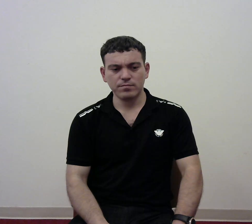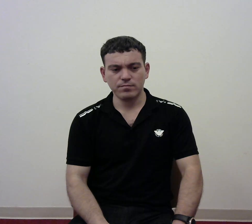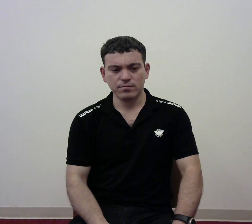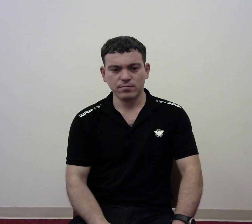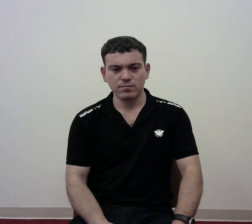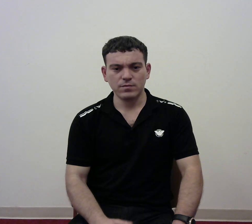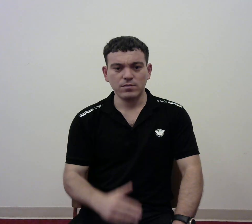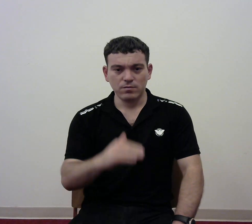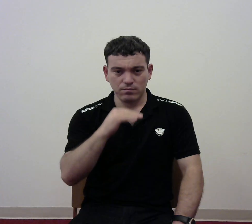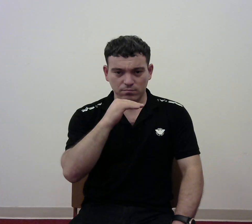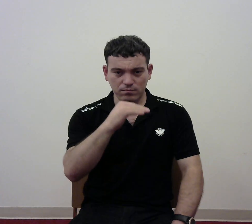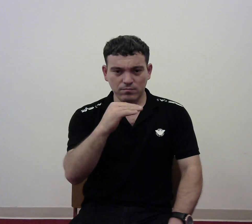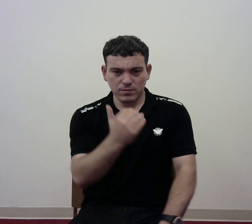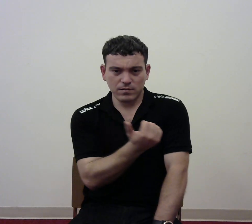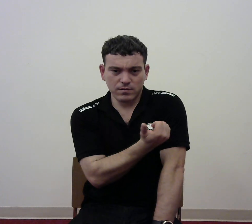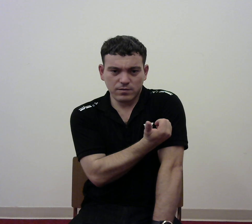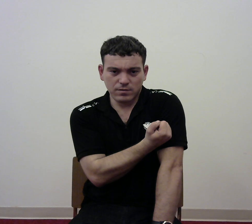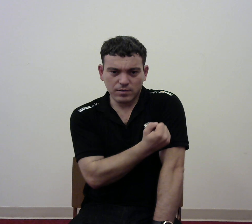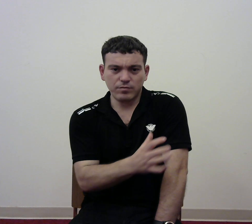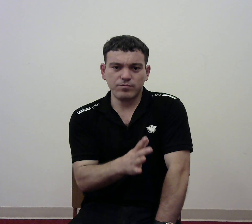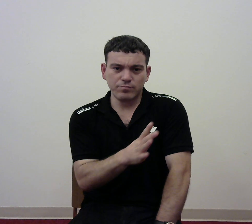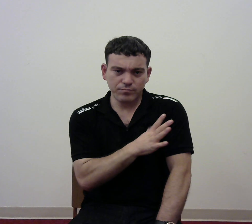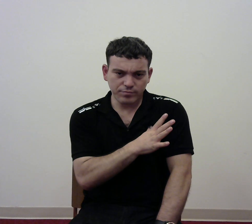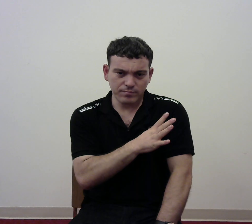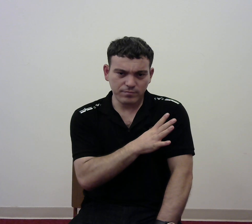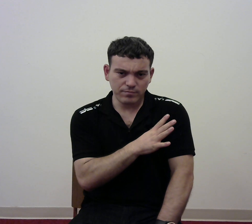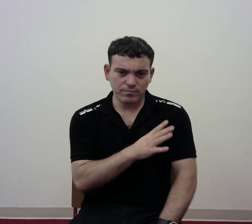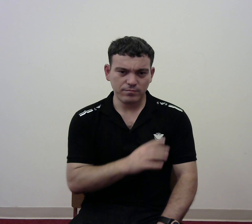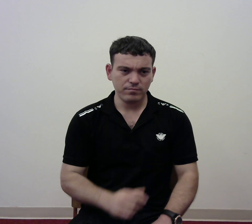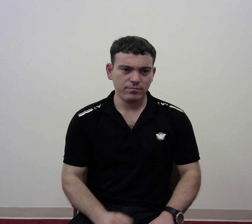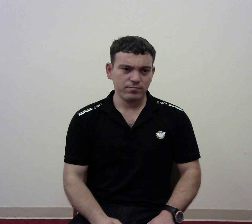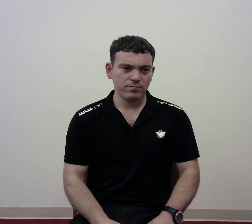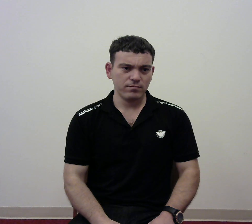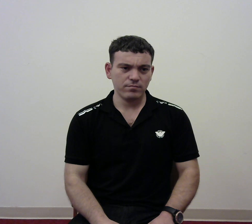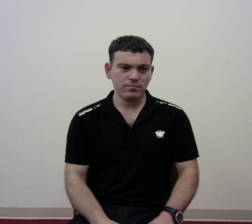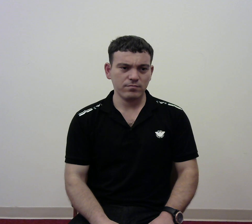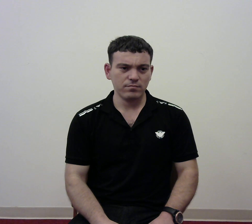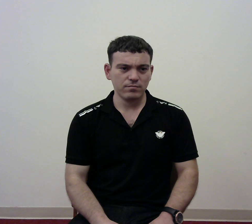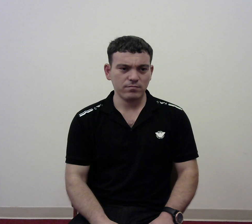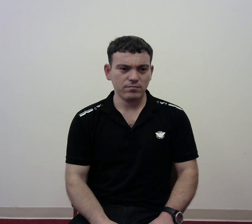Siz vaksin vurdurmusuzmu?